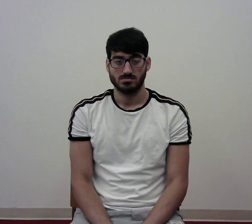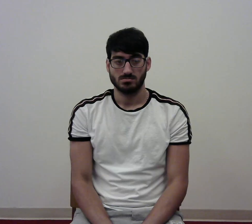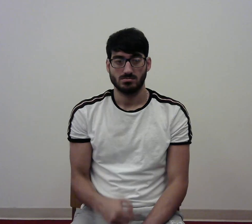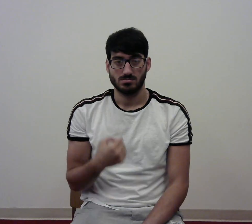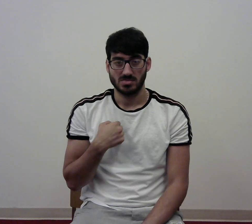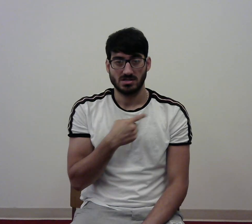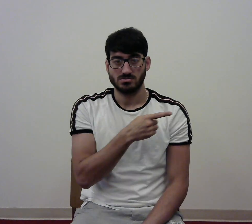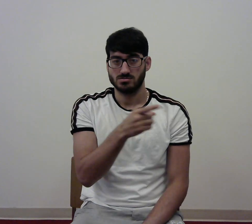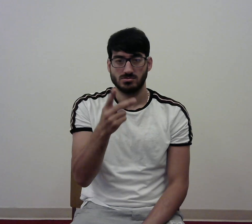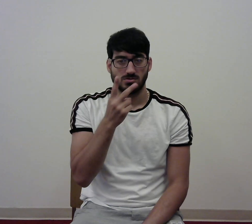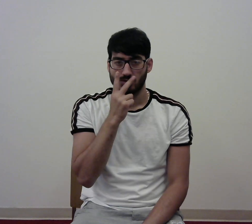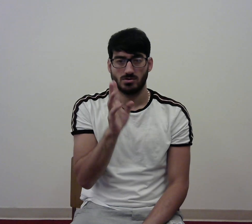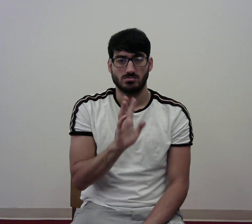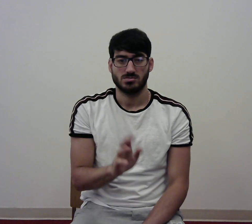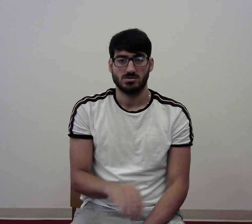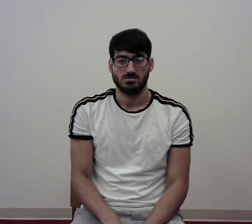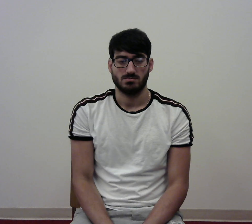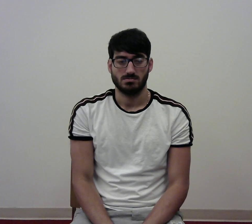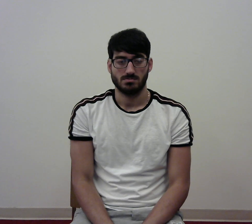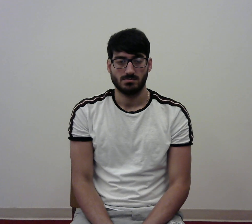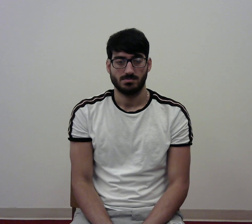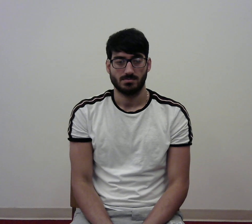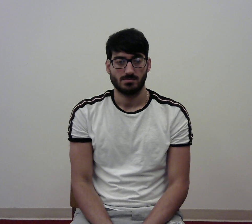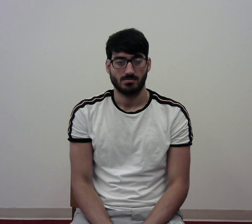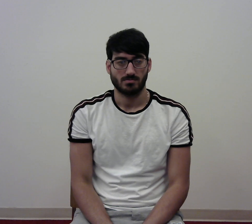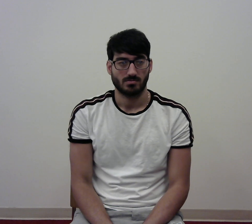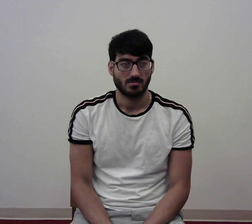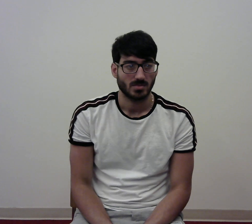Mən sizi görmürəm